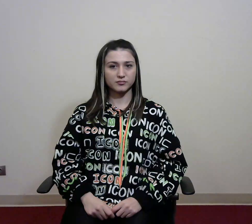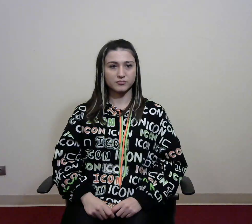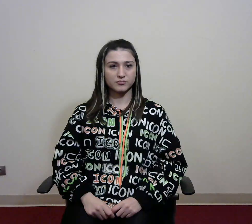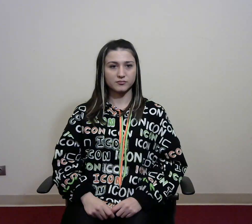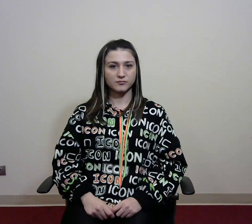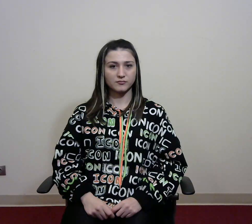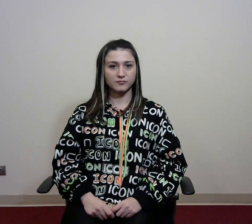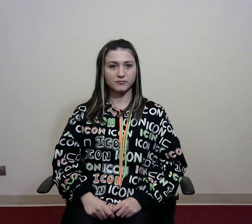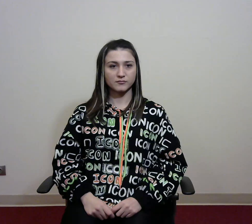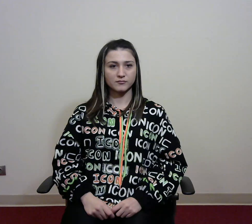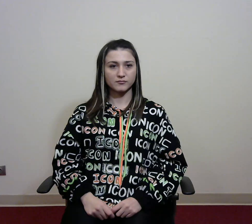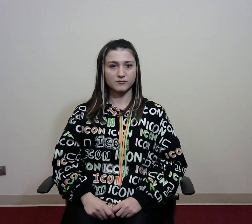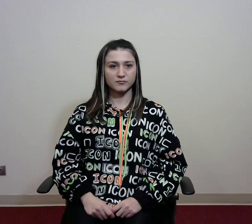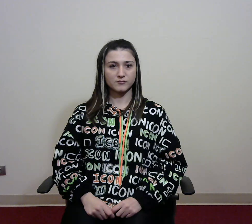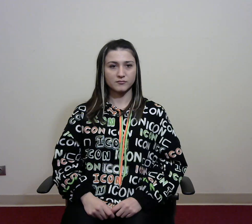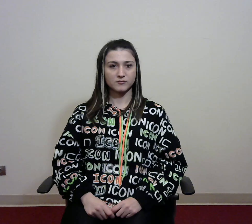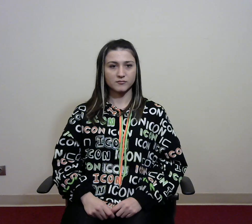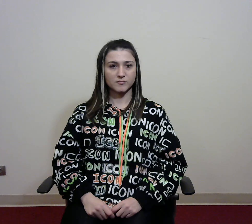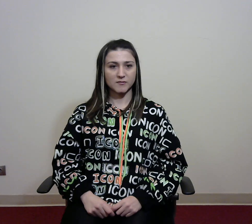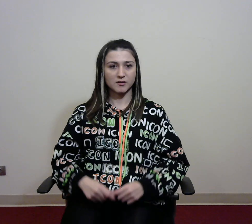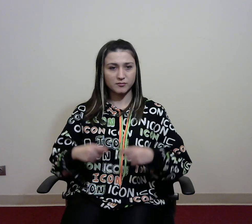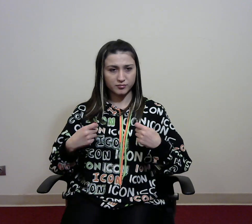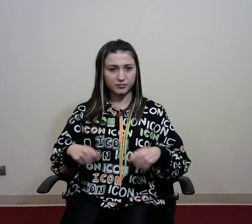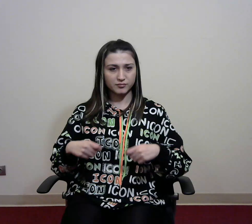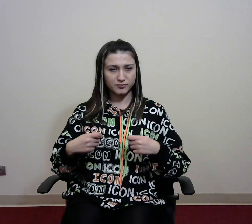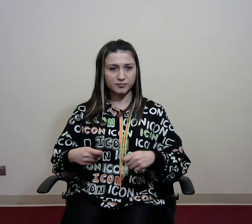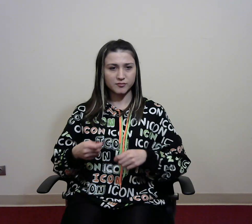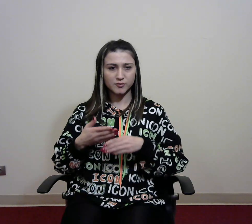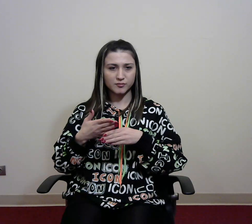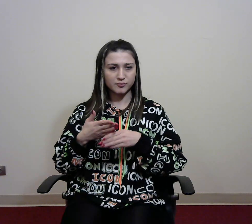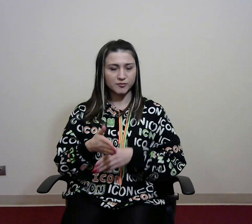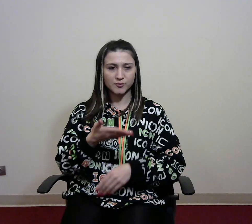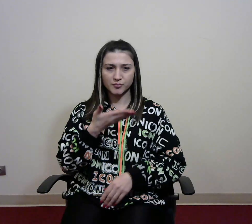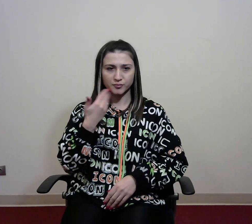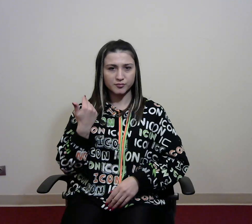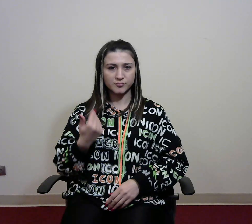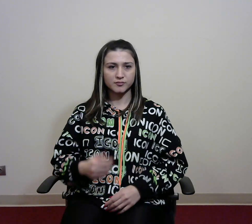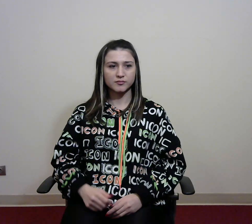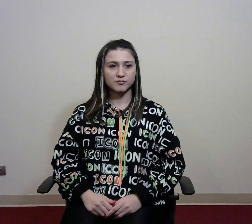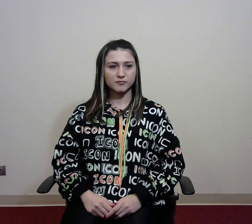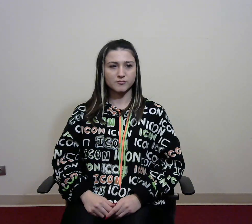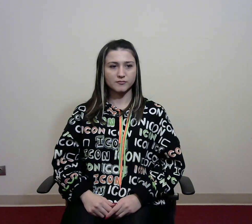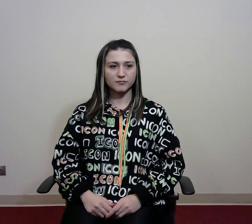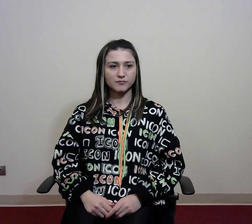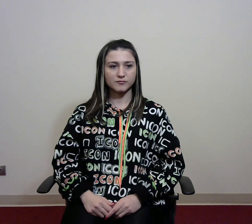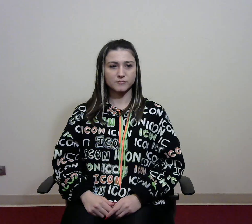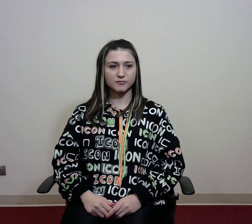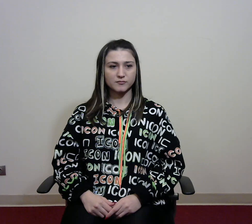Satıcının xırdası yox idi